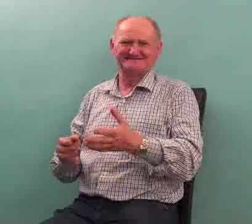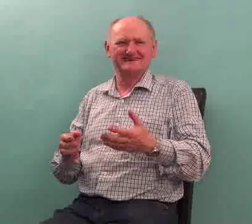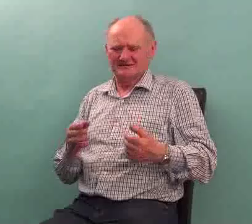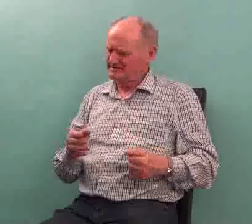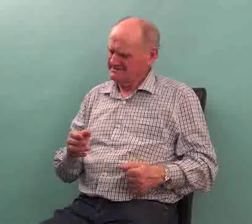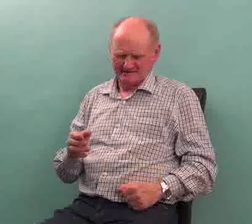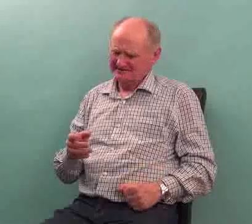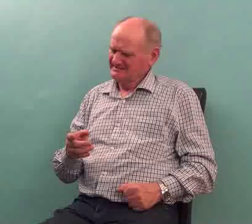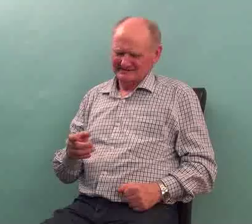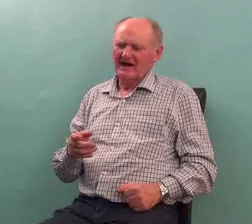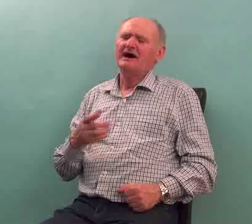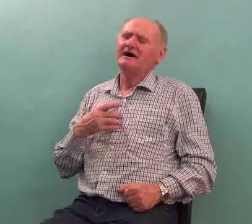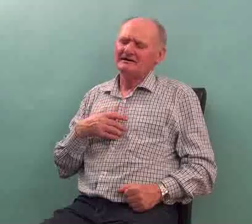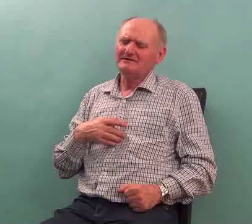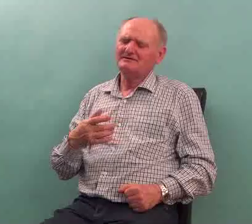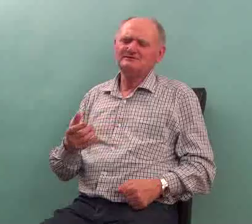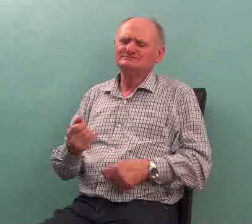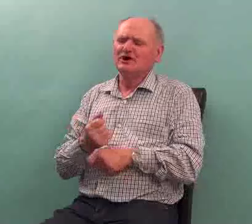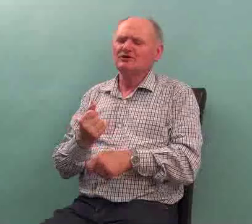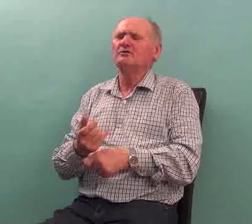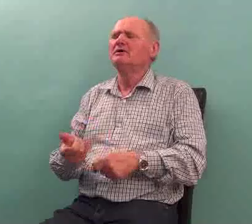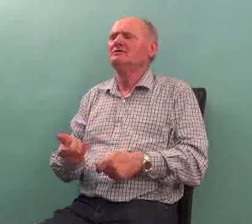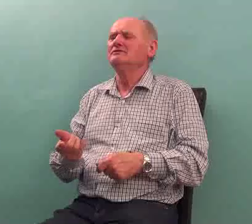Policjant kręci głową i pyta go: co robisz?